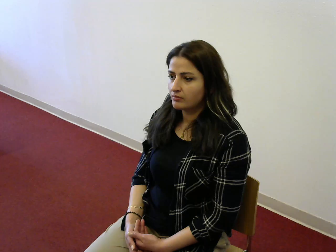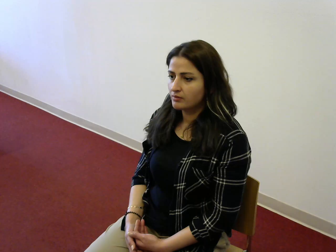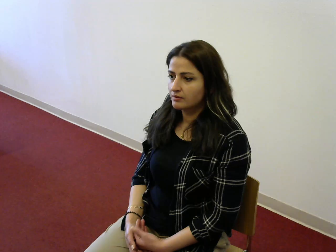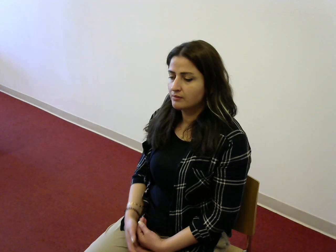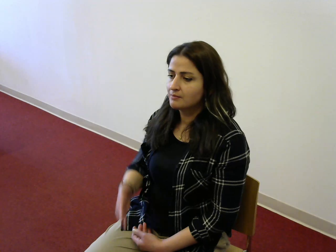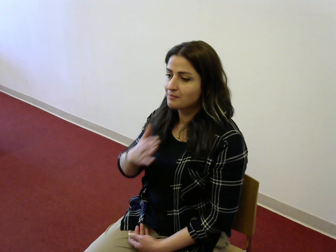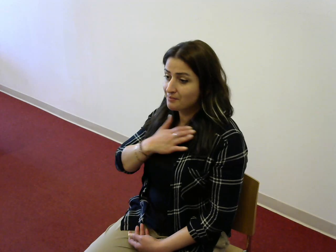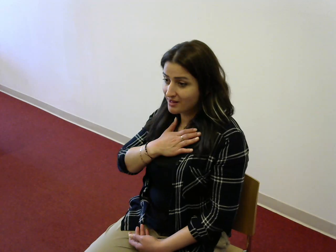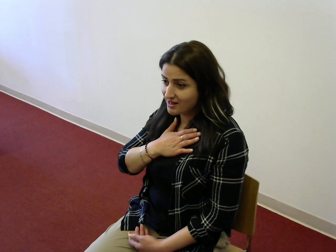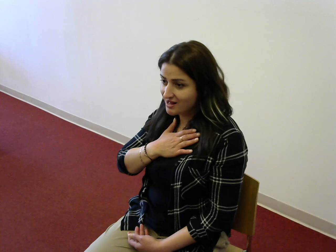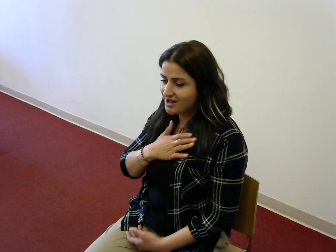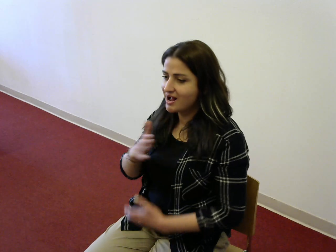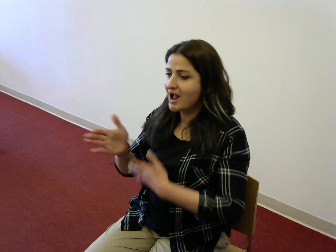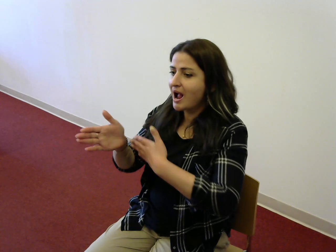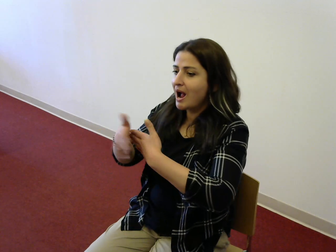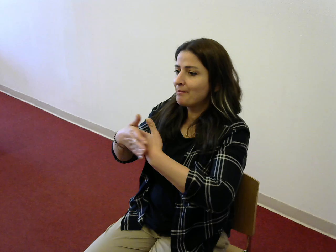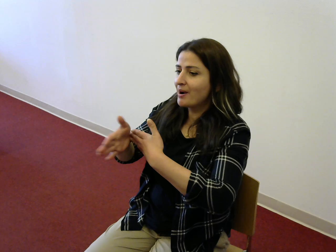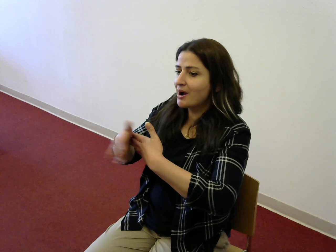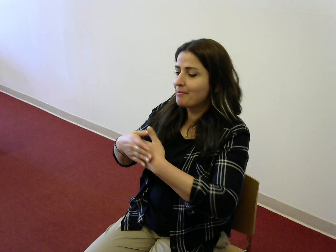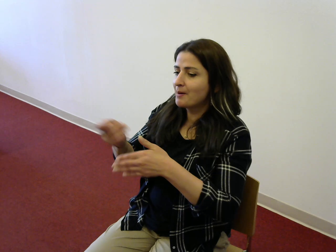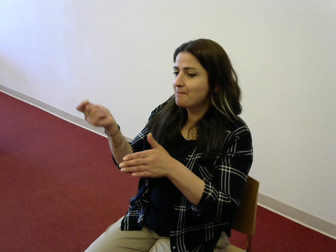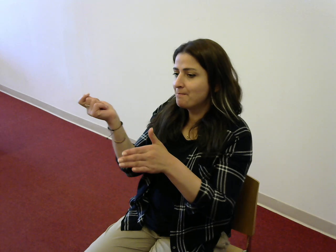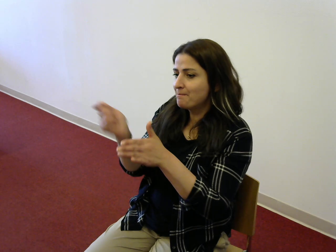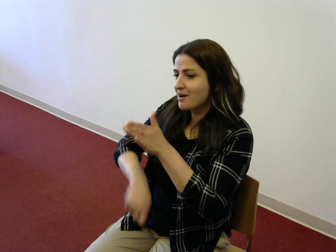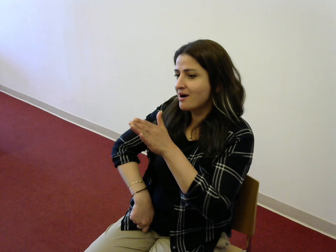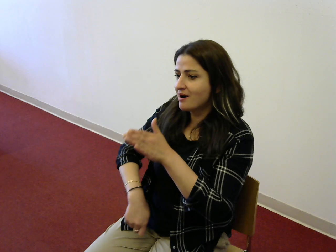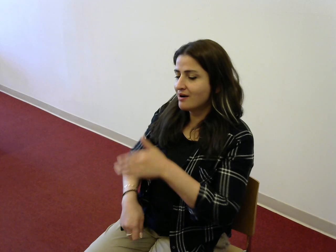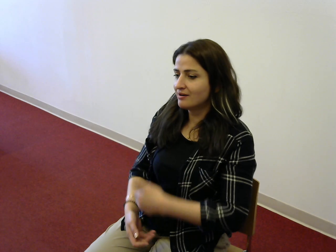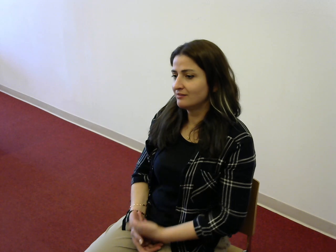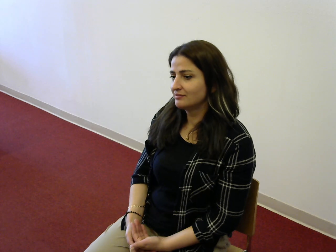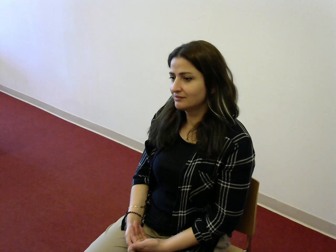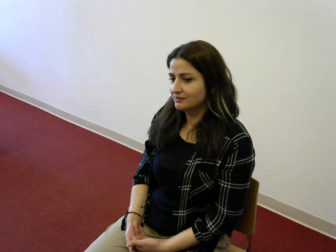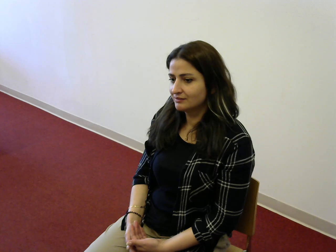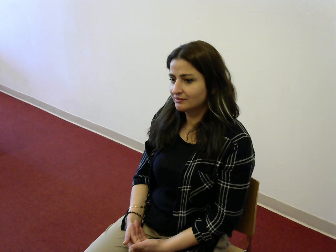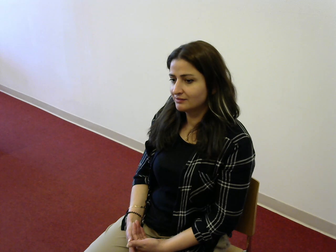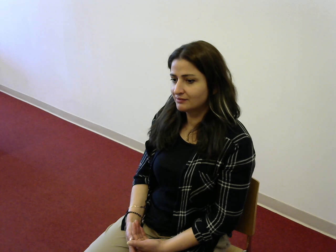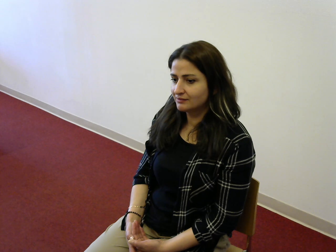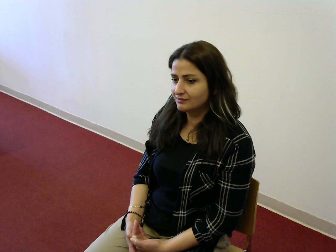Bizim qapımız bağlıdır